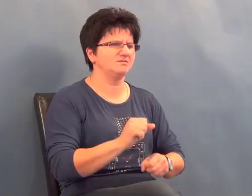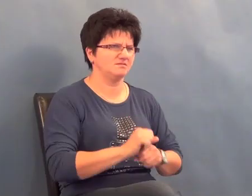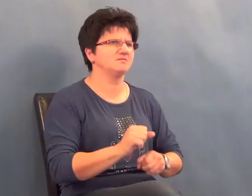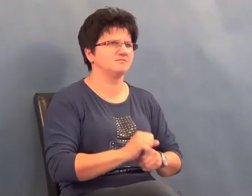Jest.